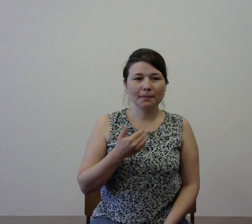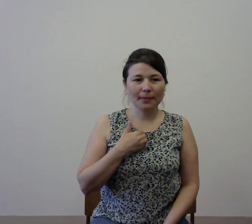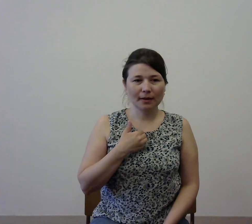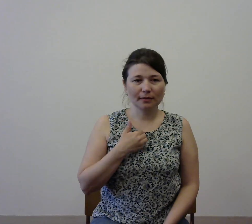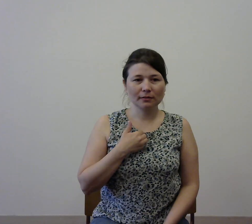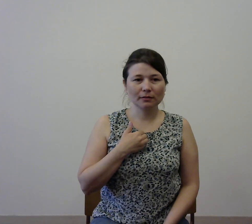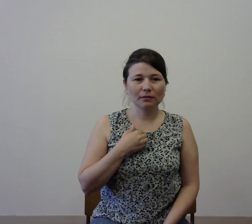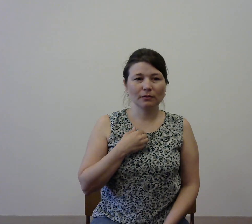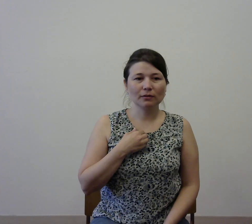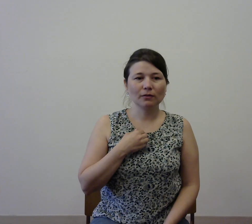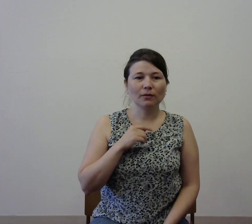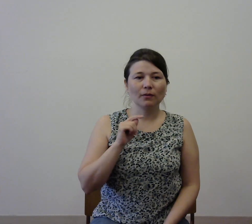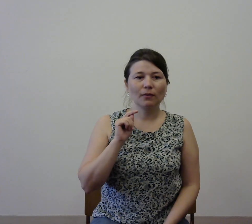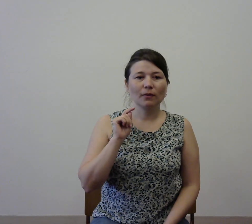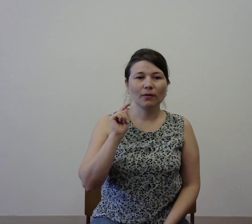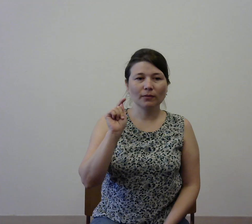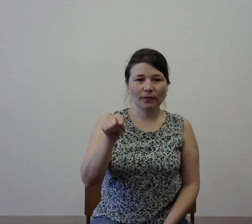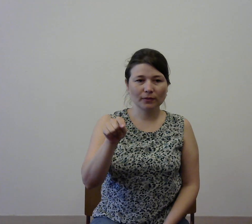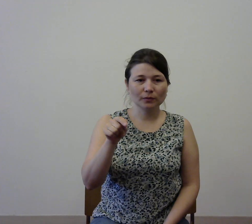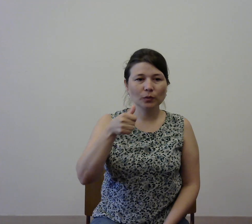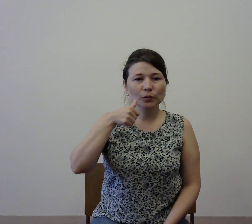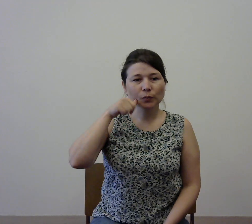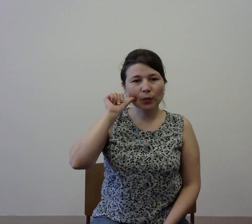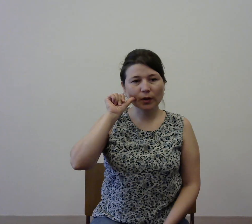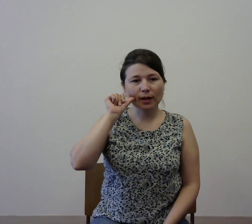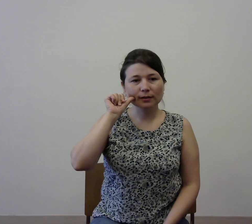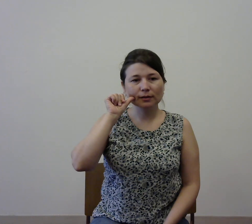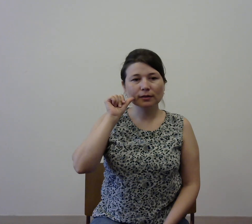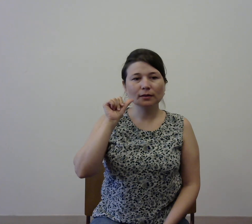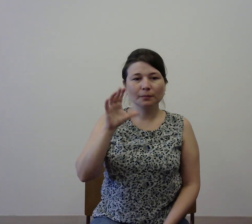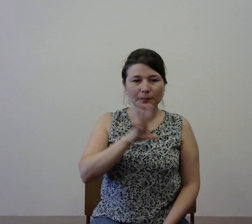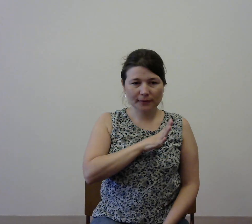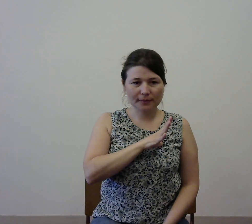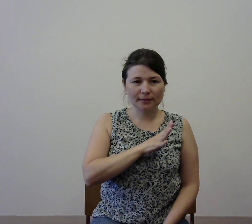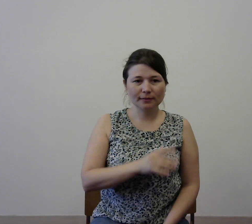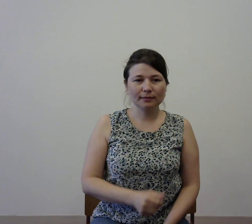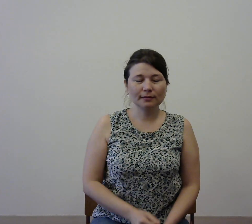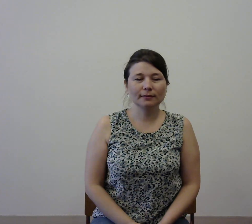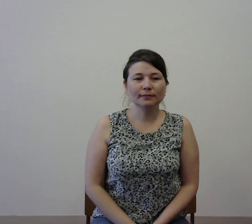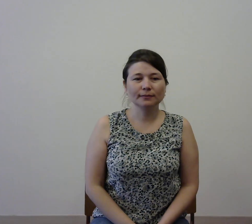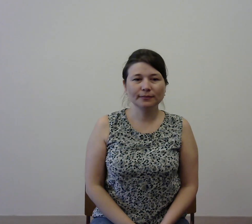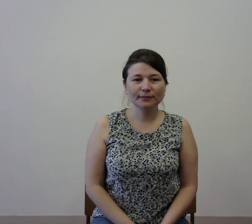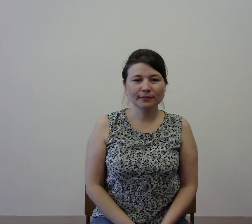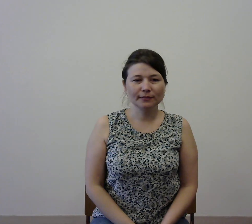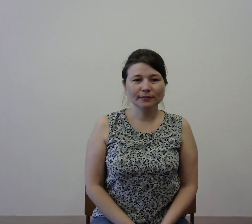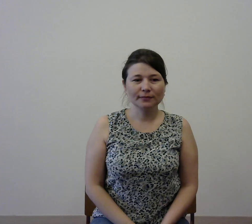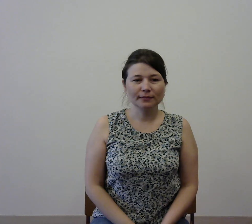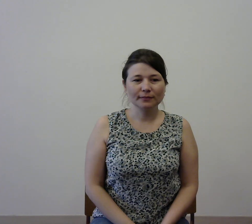Mən orda dünən olmuşam